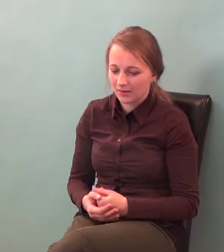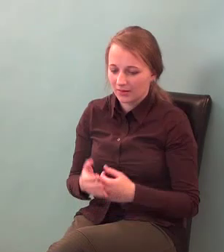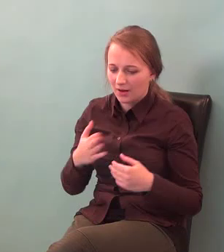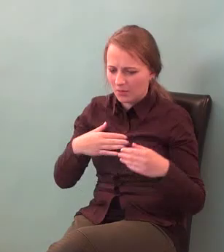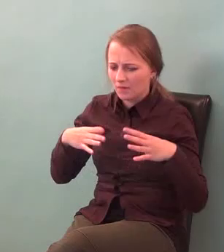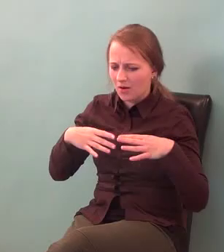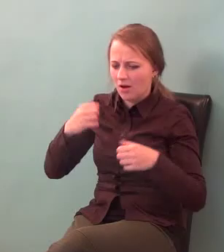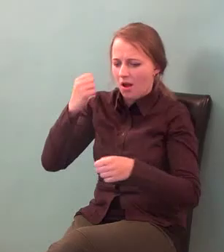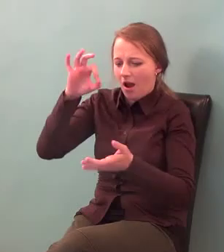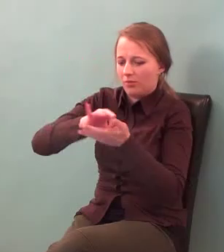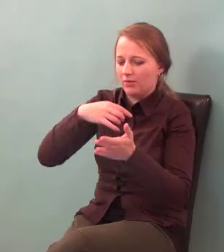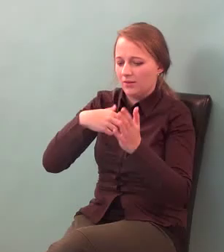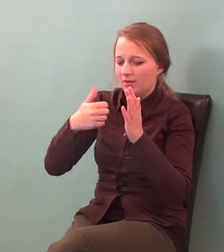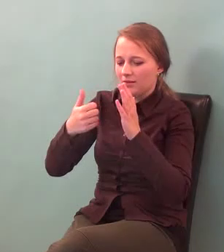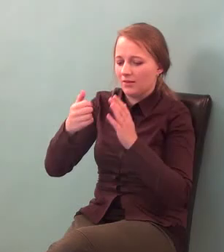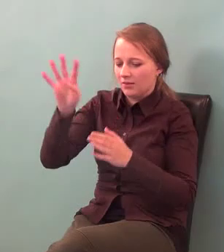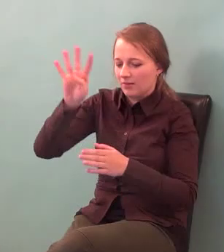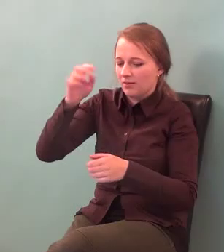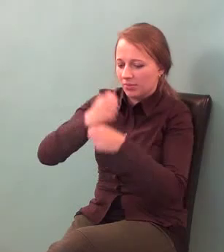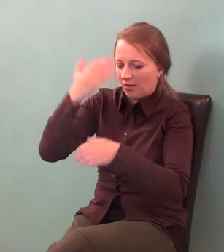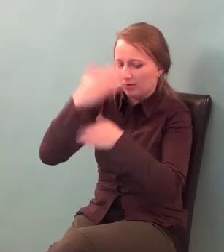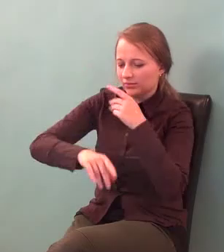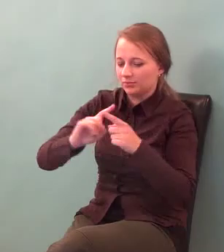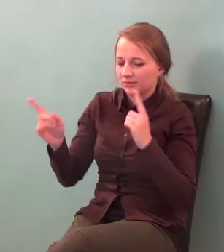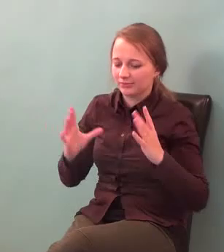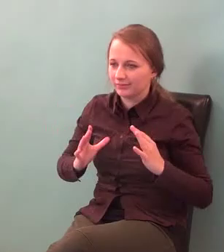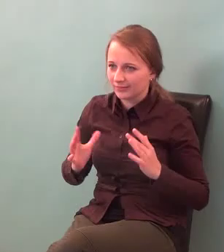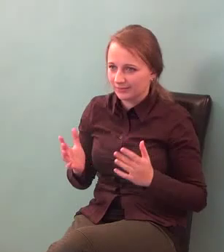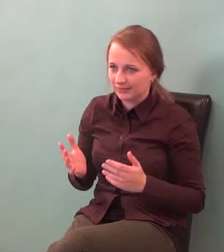Mam wolne. Akurat o czwartej kończę pracę, a potem mam wolne.